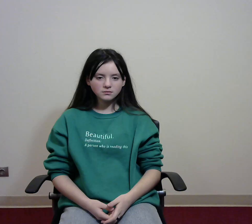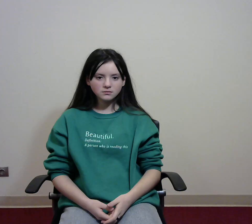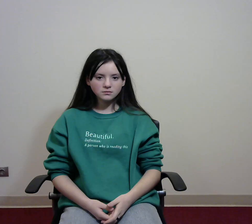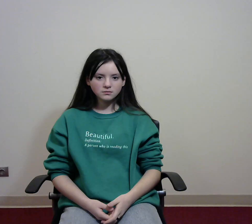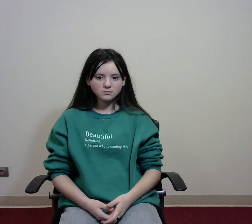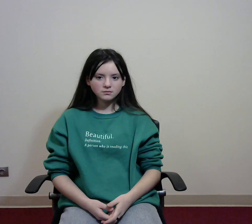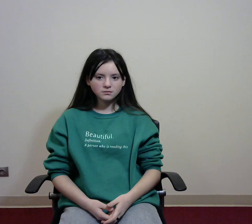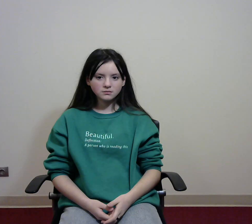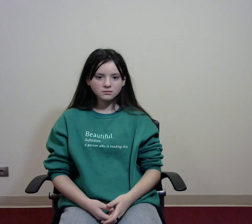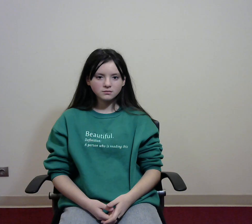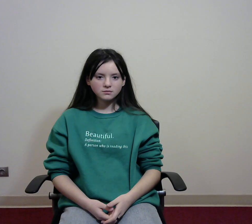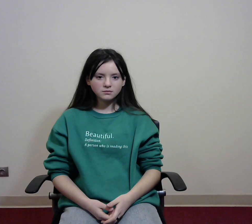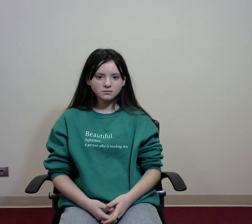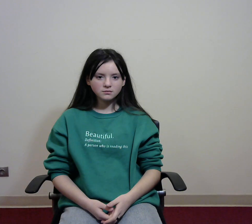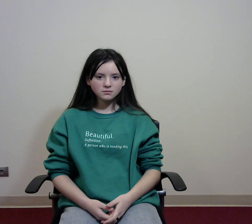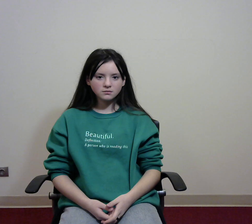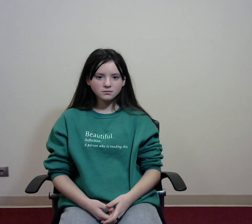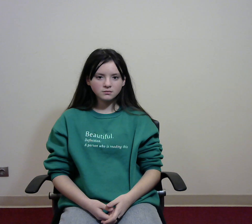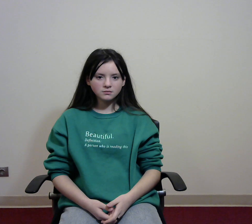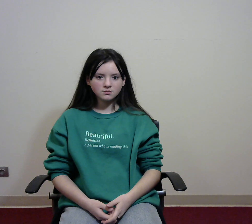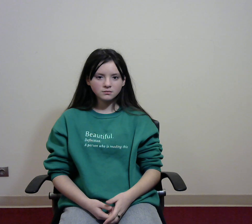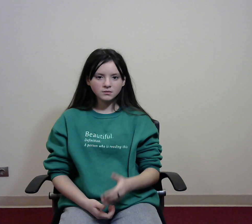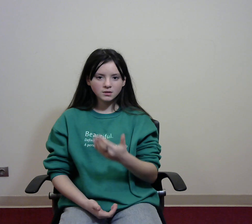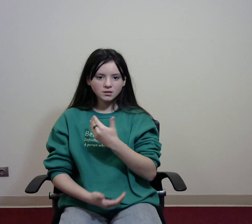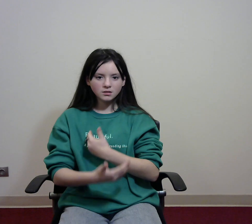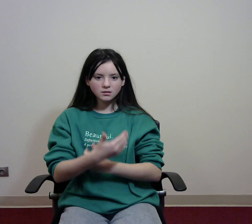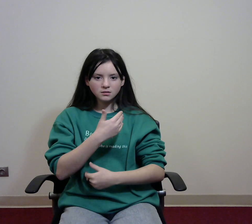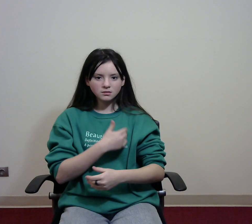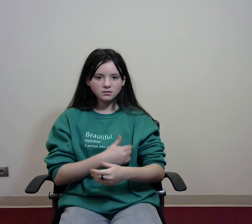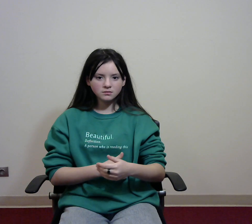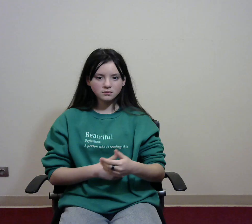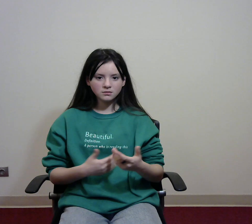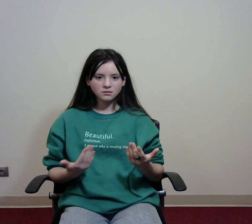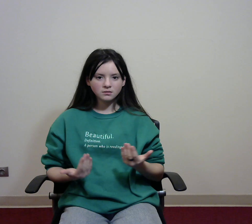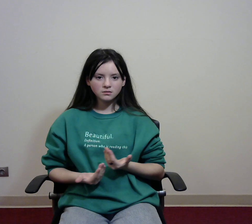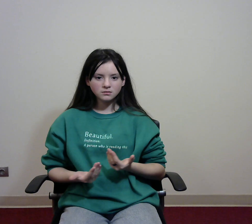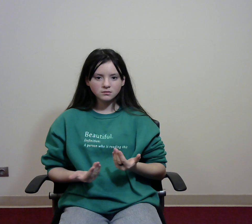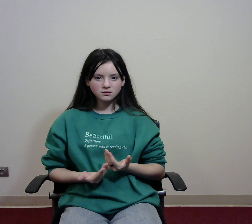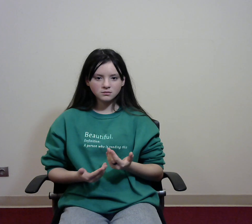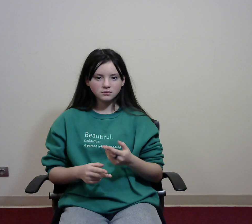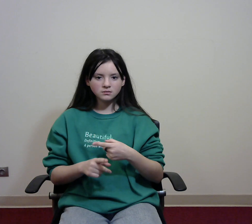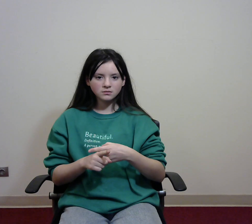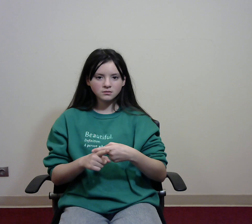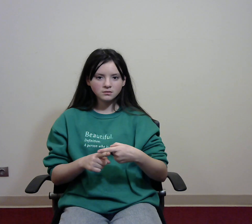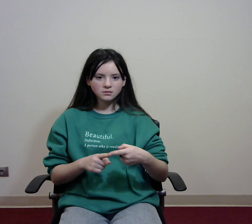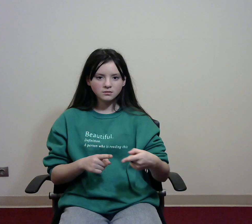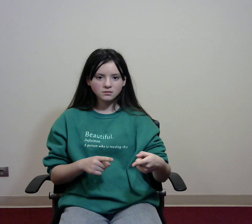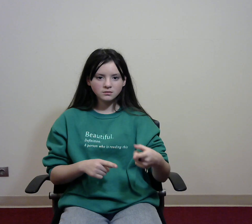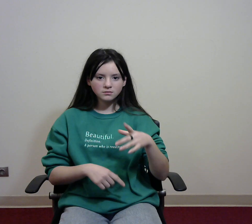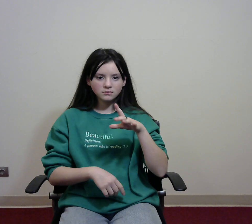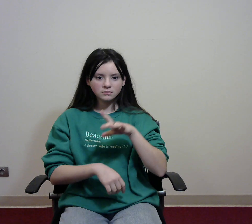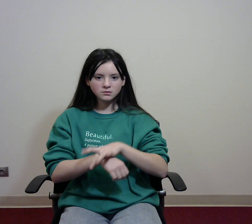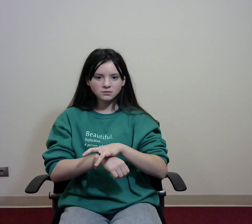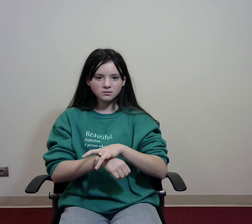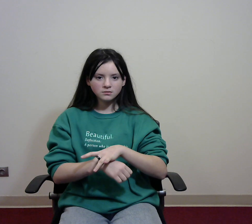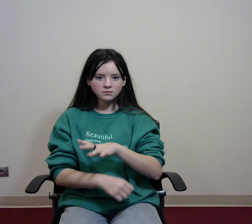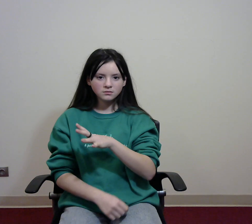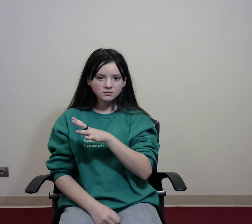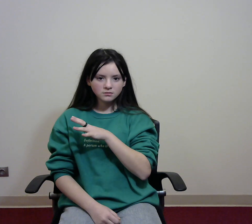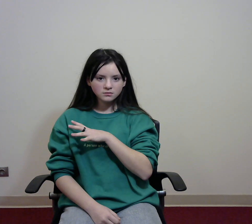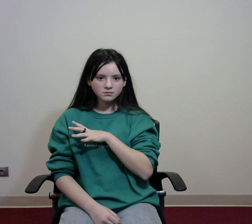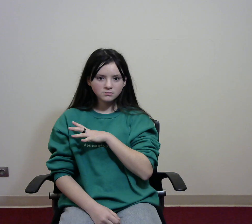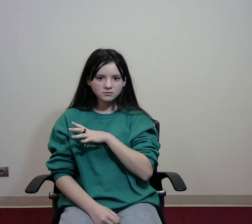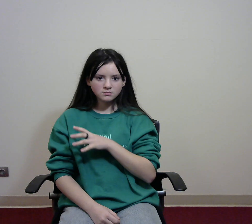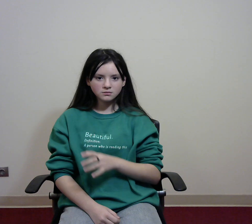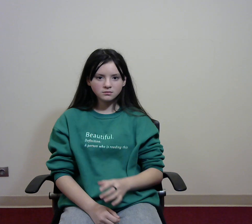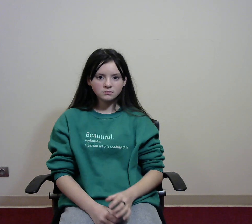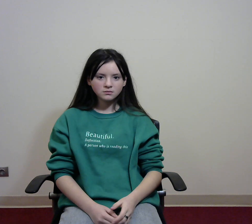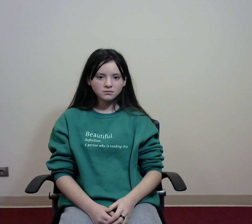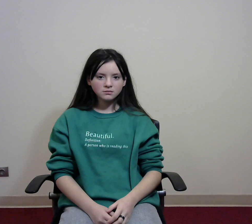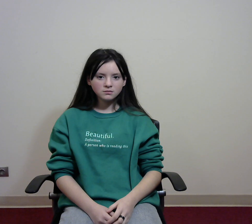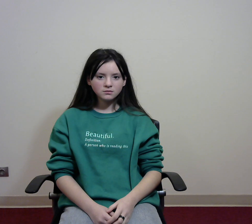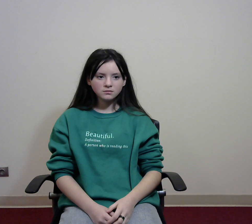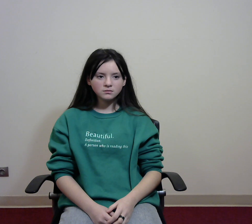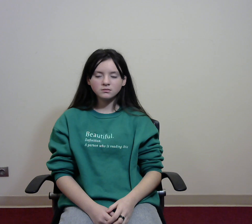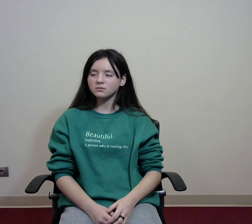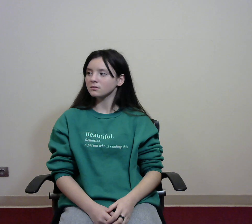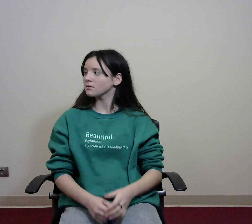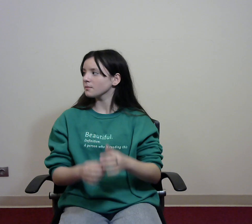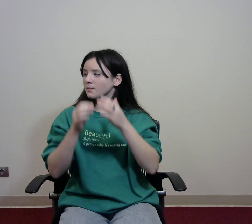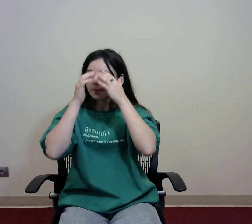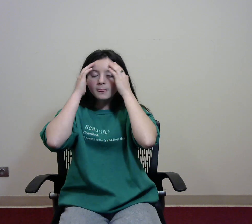Əlillik hansı müddətə müəyyən olunur?